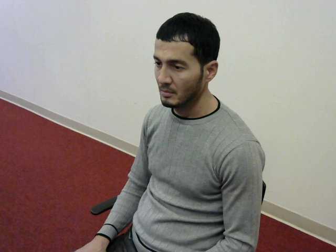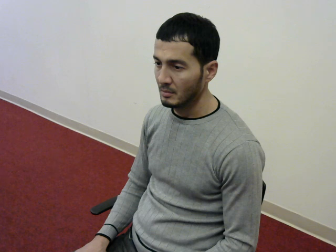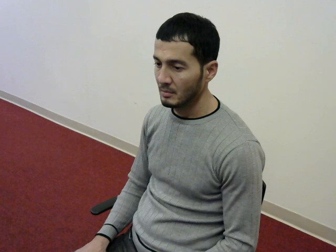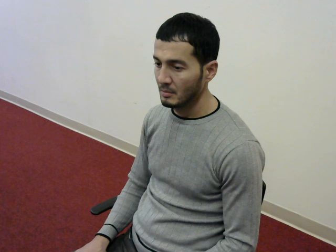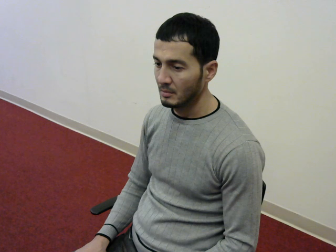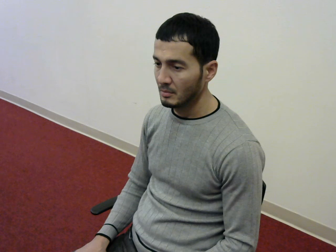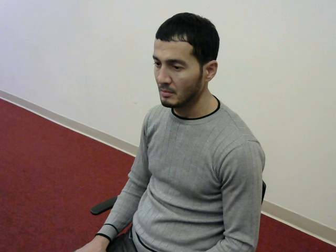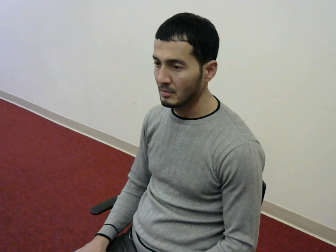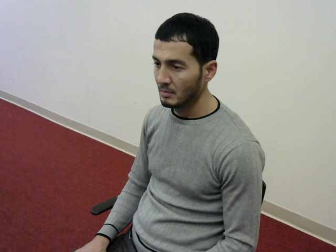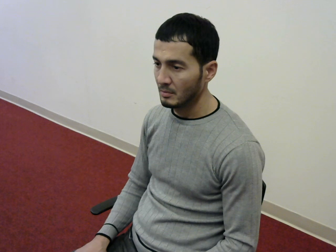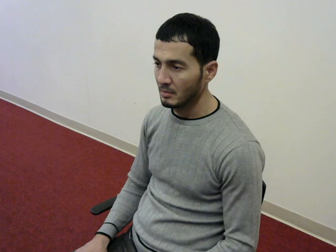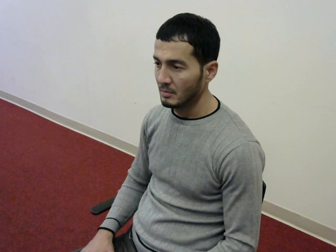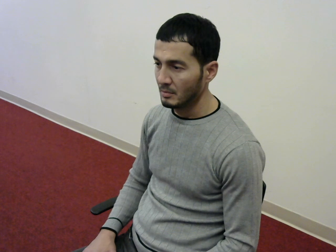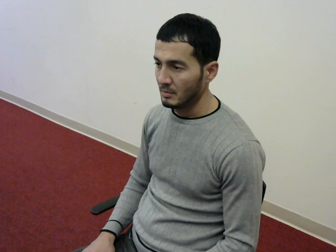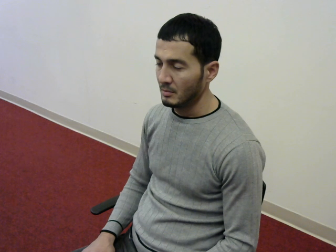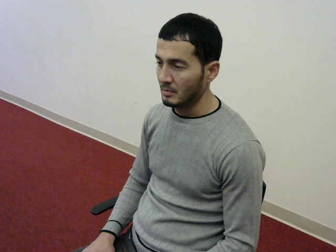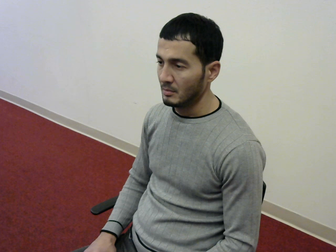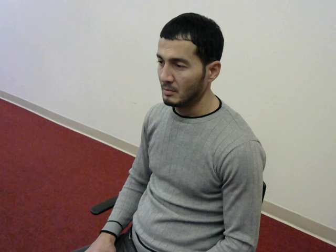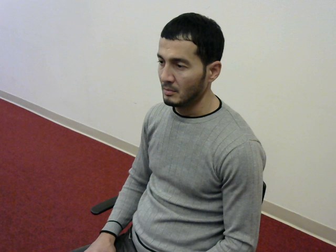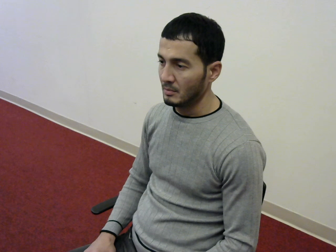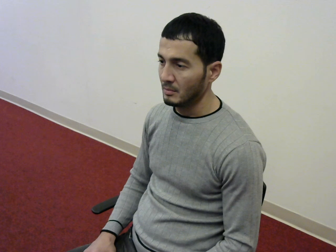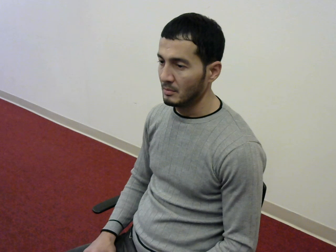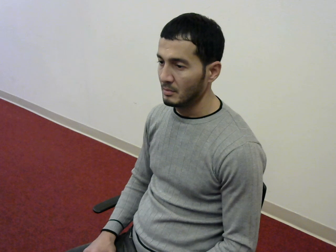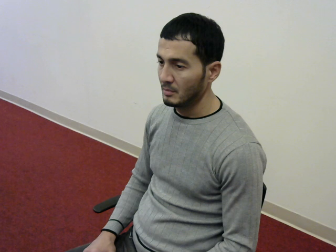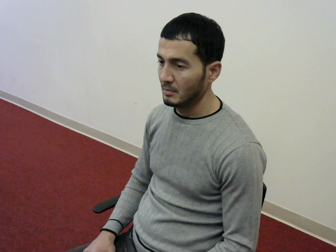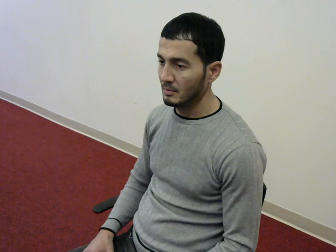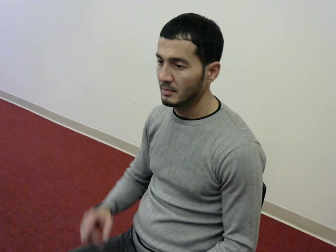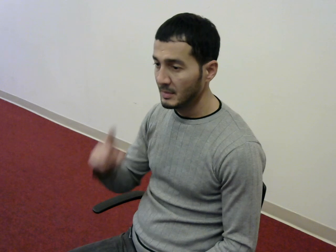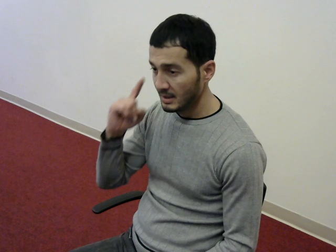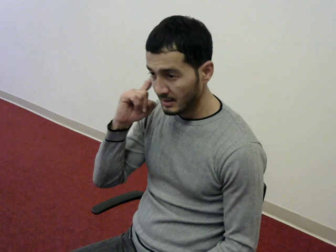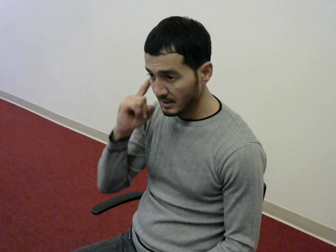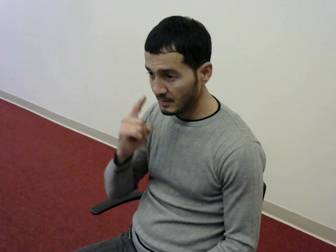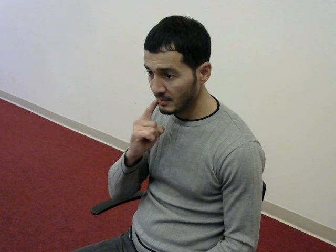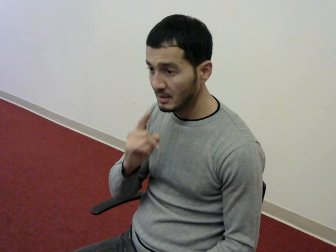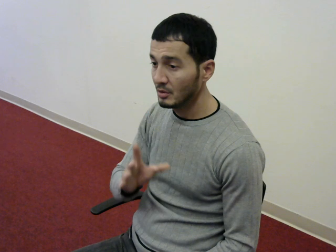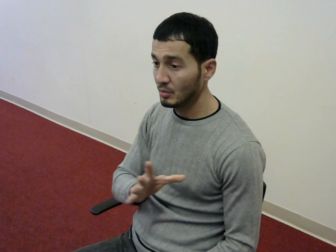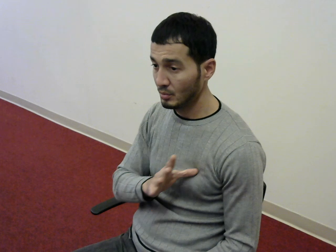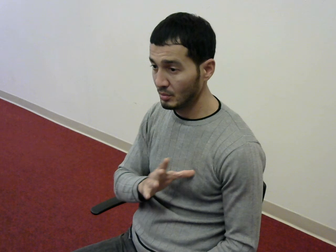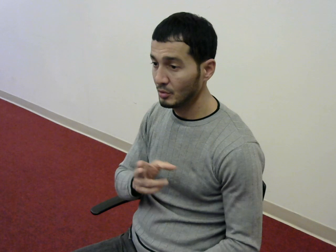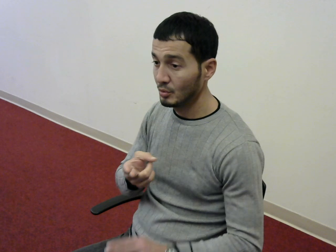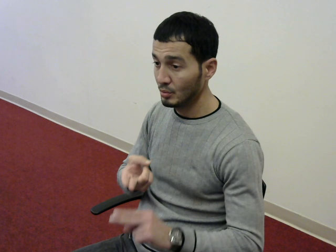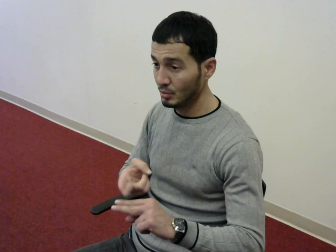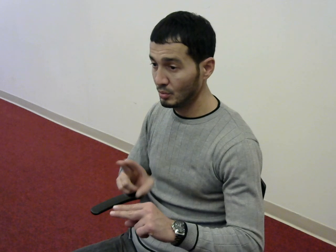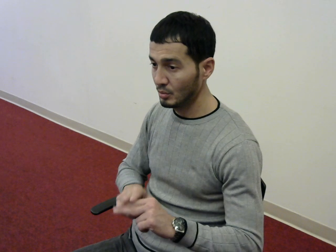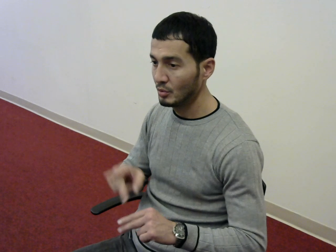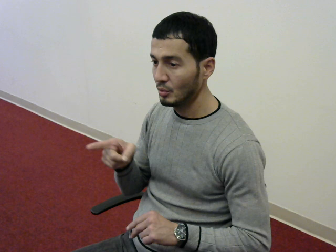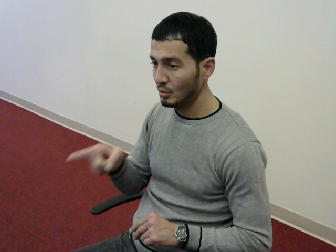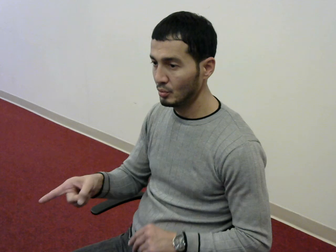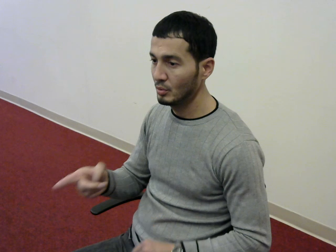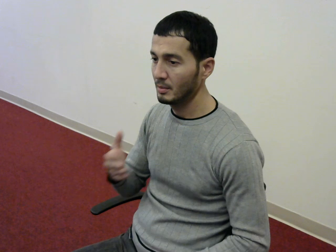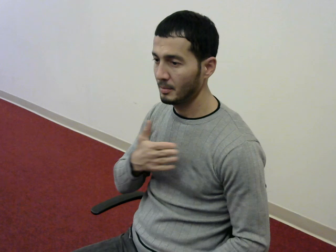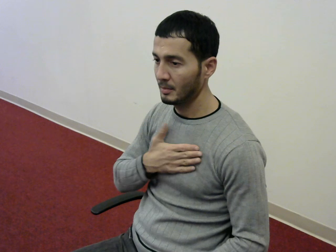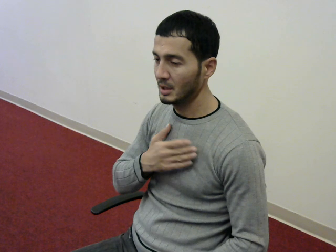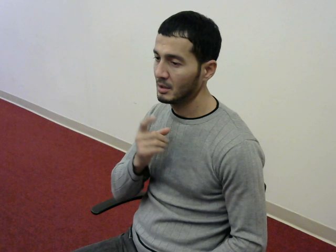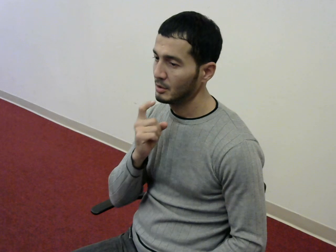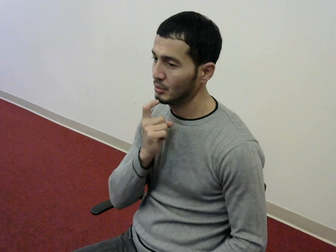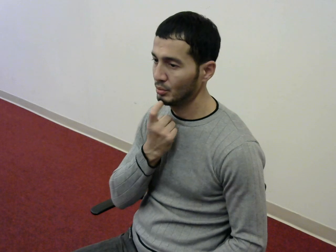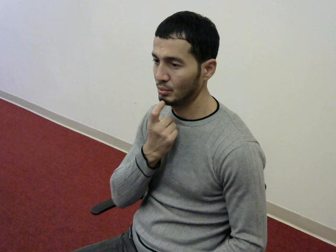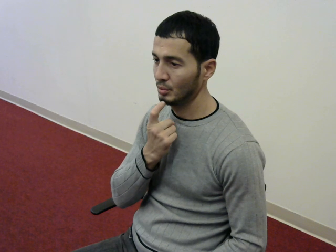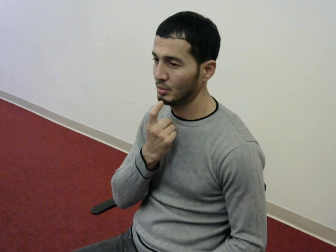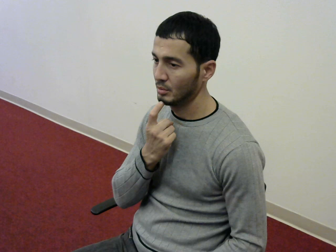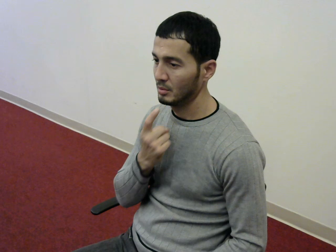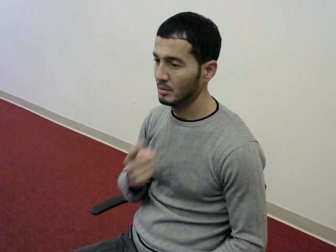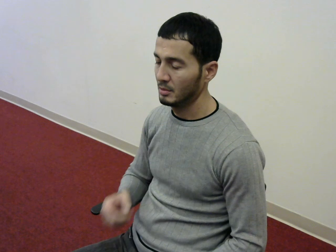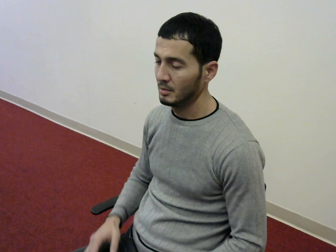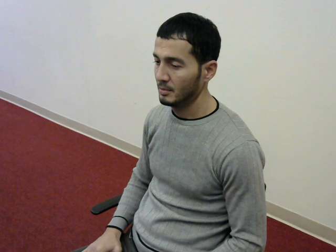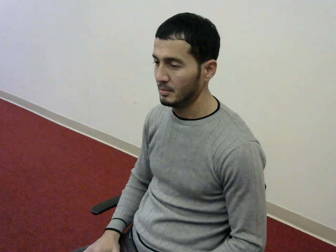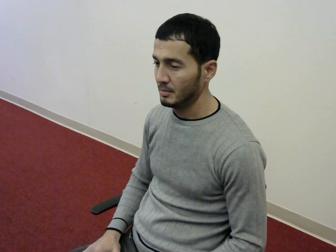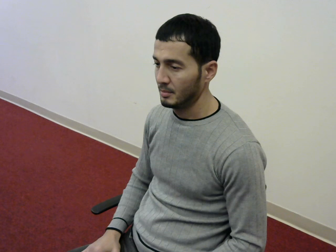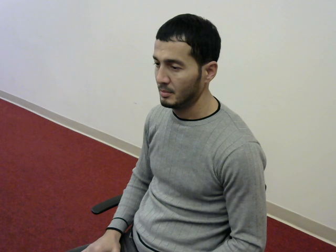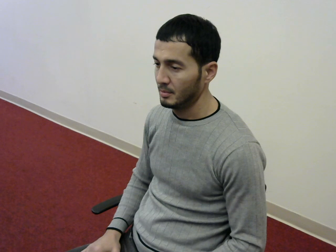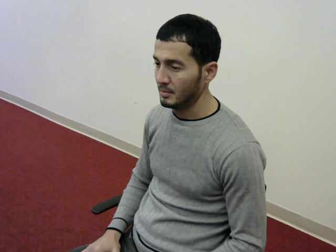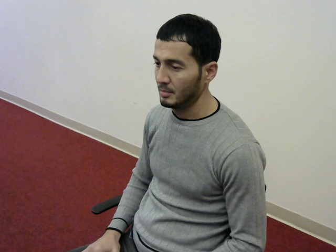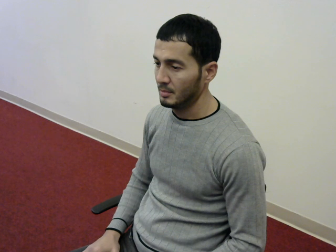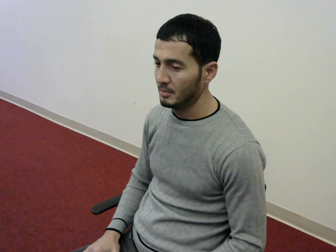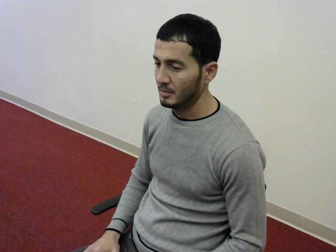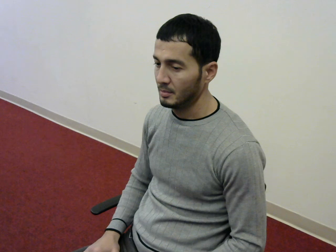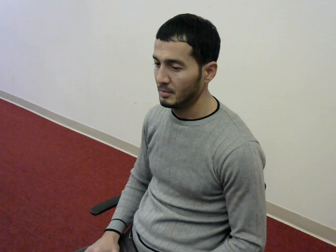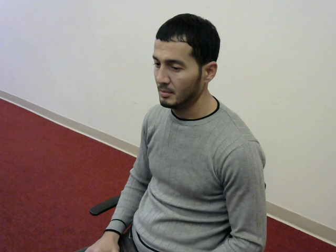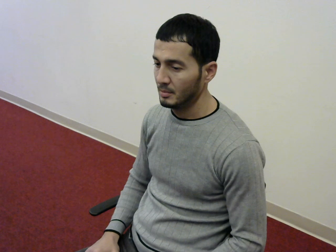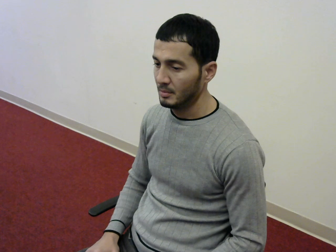Eşitmə məhdudiyyəti olduğuna görə bu mənə çətindir